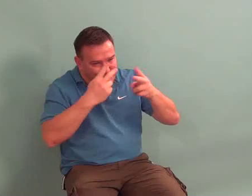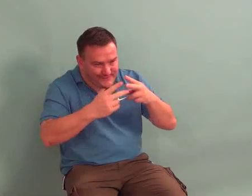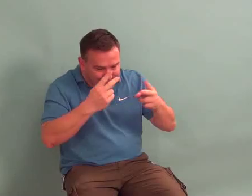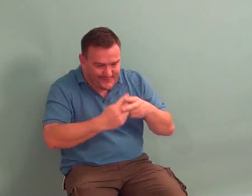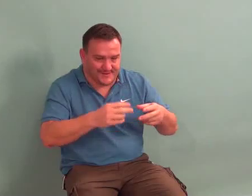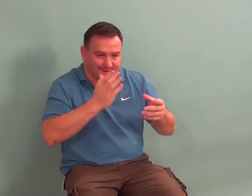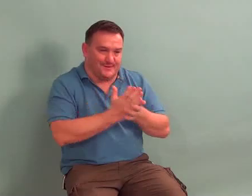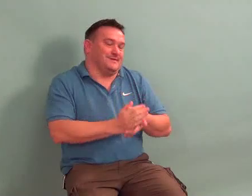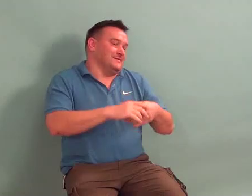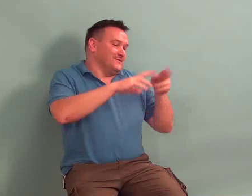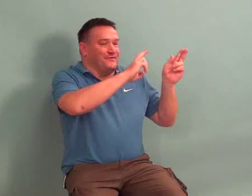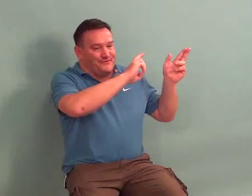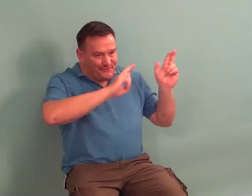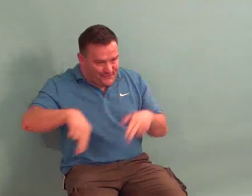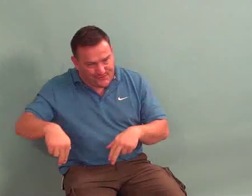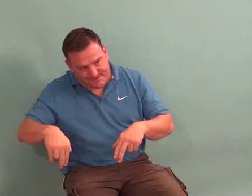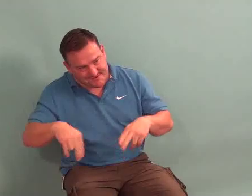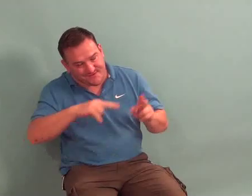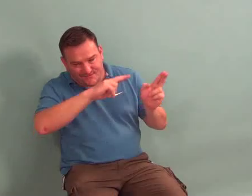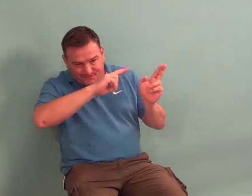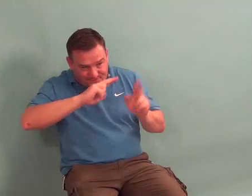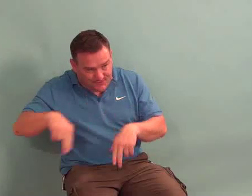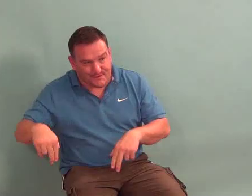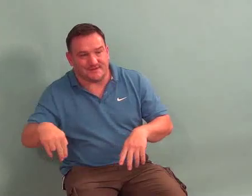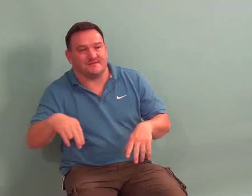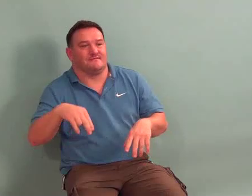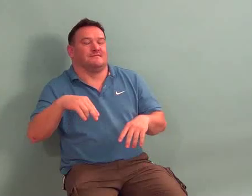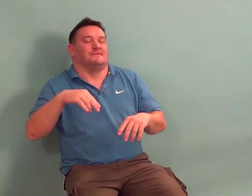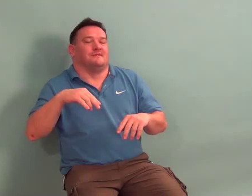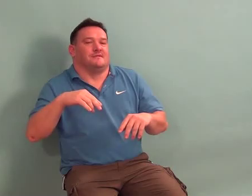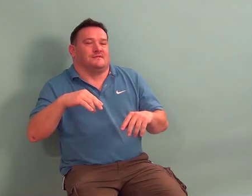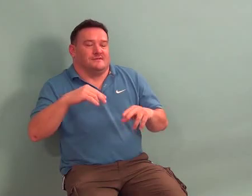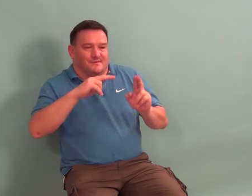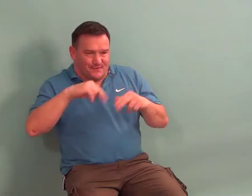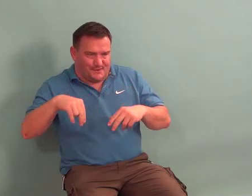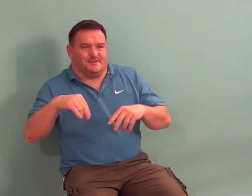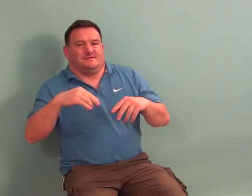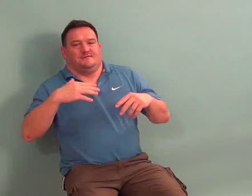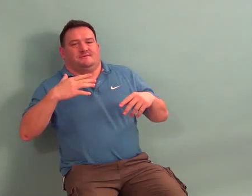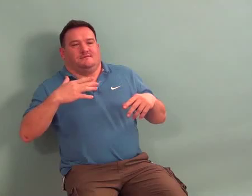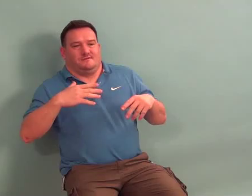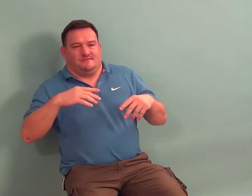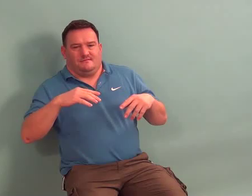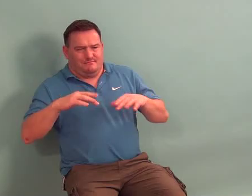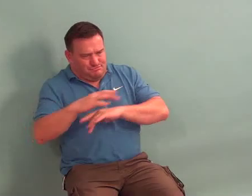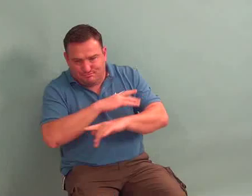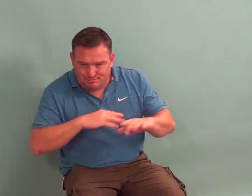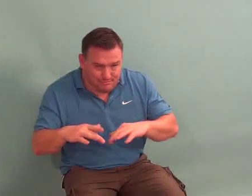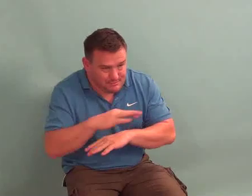Już wracają. Jest zamieszanie.